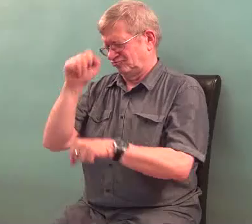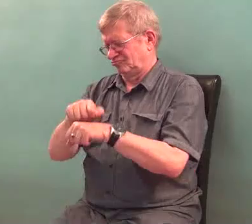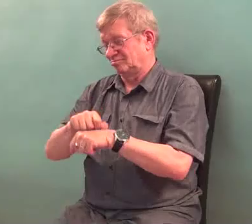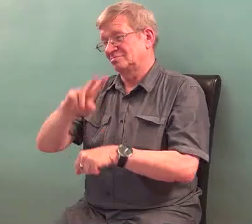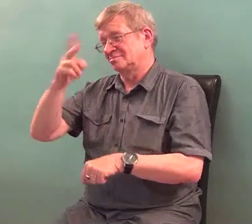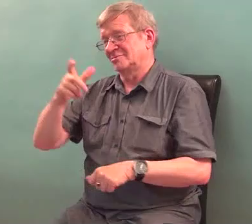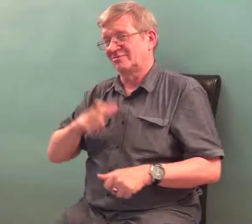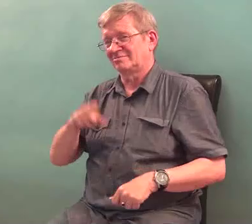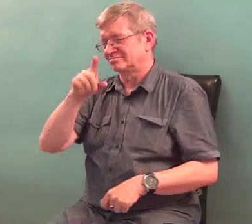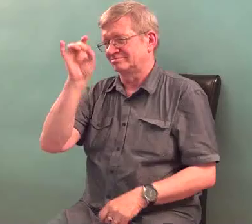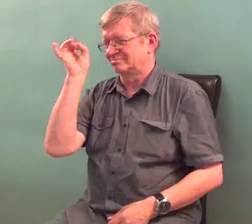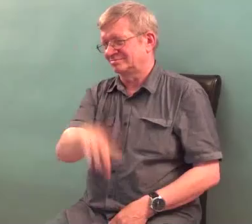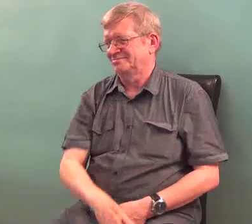Drugi raz na wieś nie pojadę.